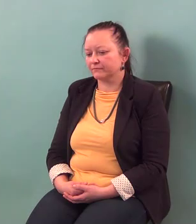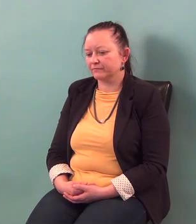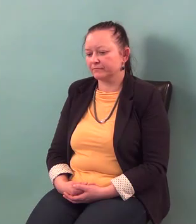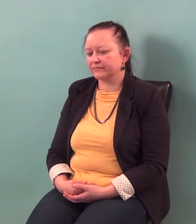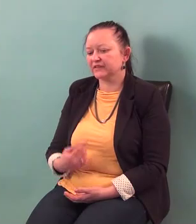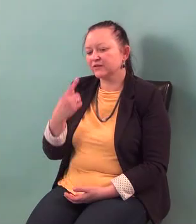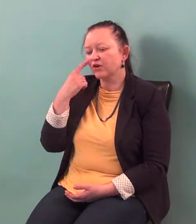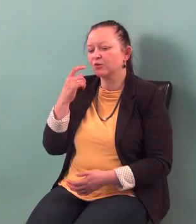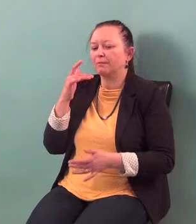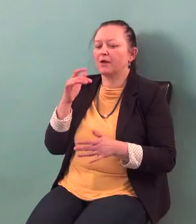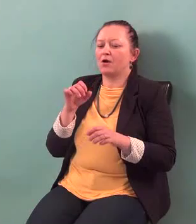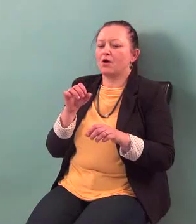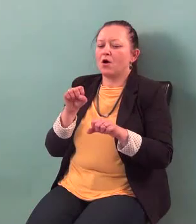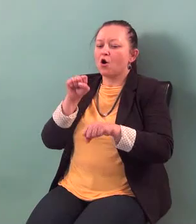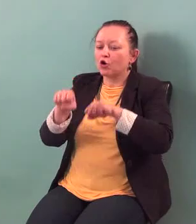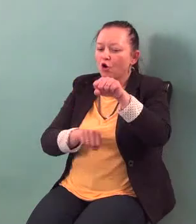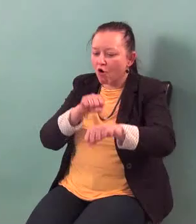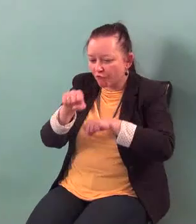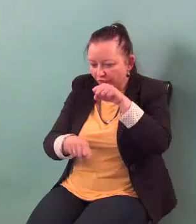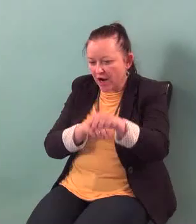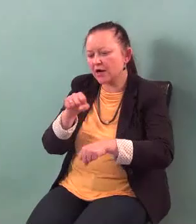Zauważyłam rower.